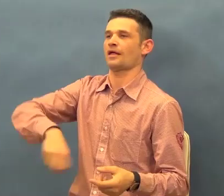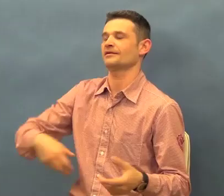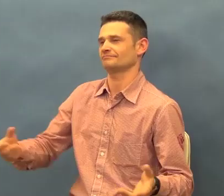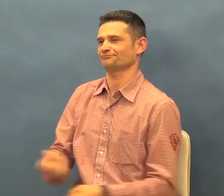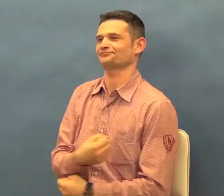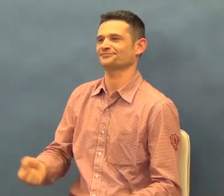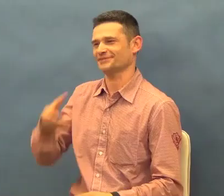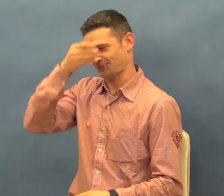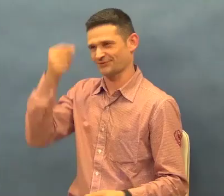Gorzej, jakby się nudził.